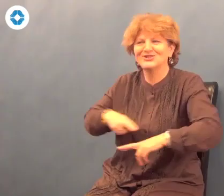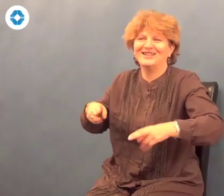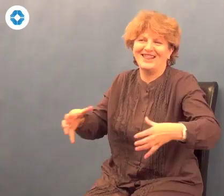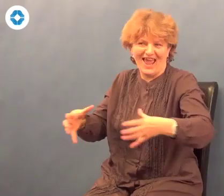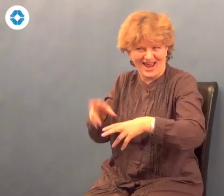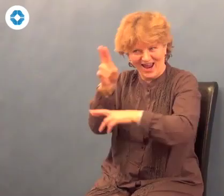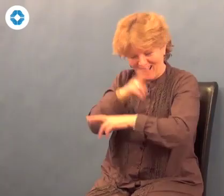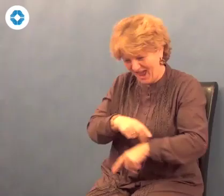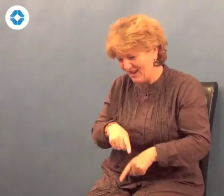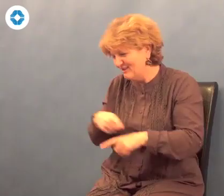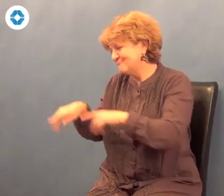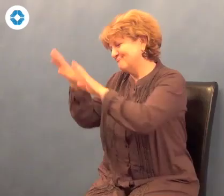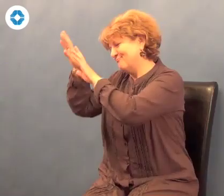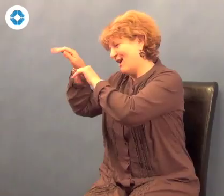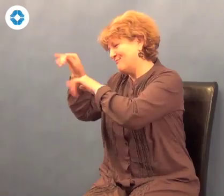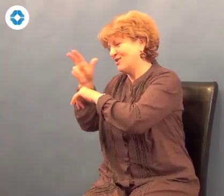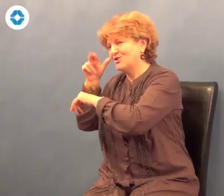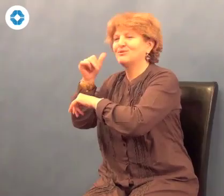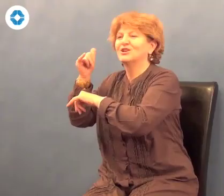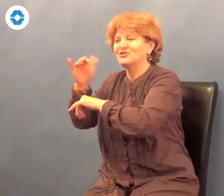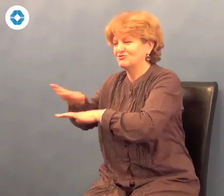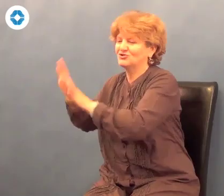Chłopak i pies zostawili żabią rodzinę z dziećmi.